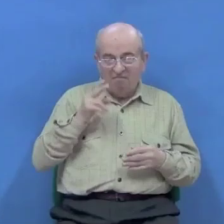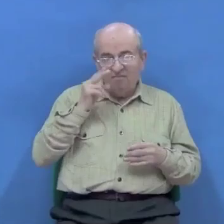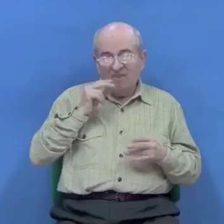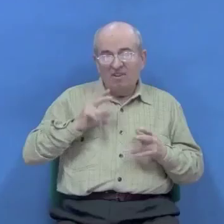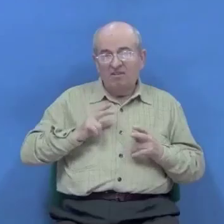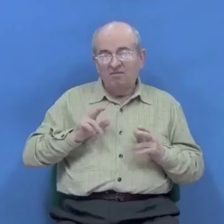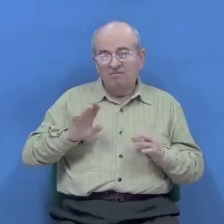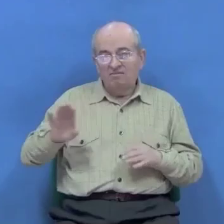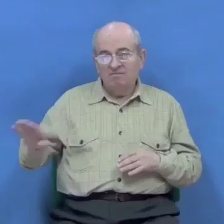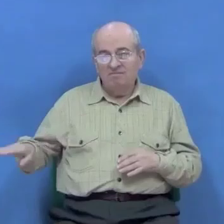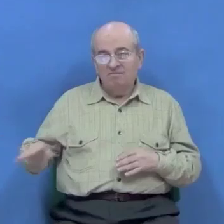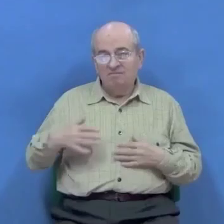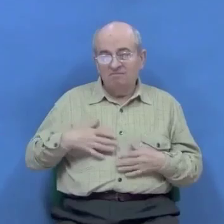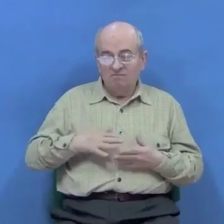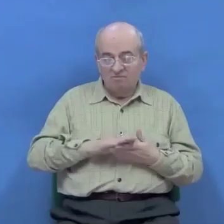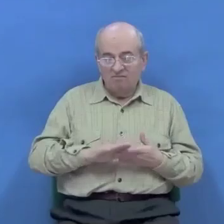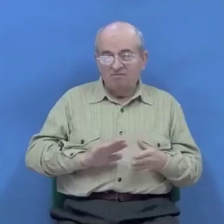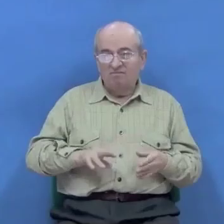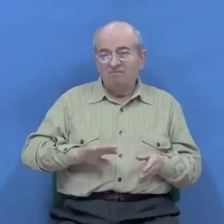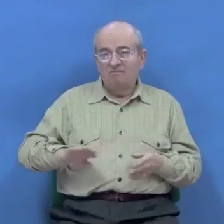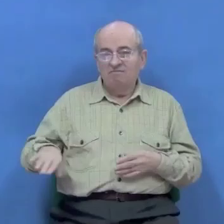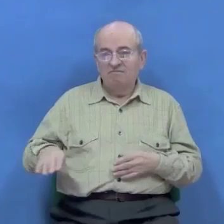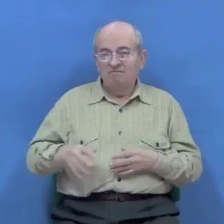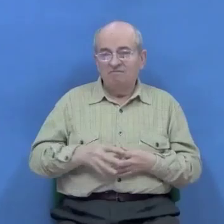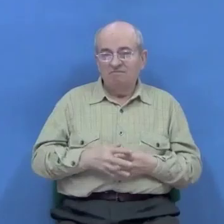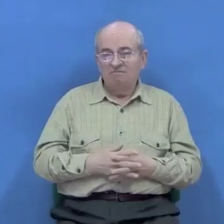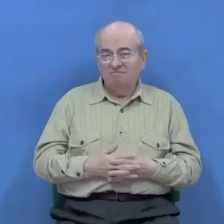Czysty, po kąpieli, pójdzie spać, odpocząć.